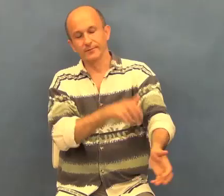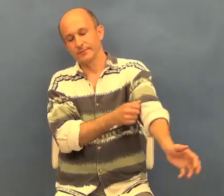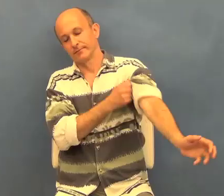Aha.